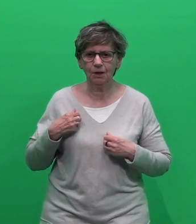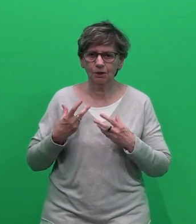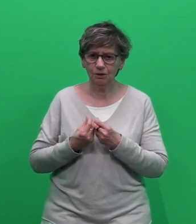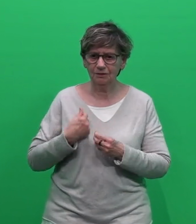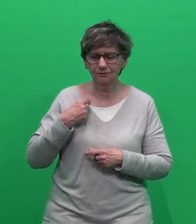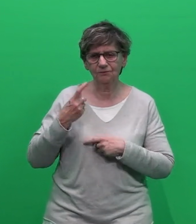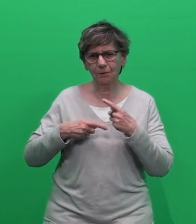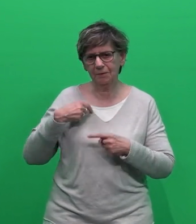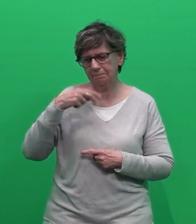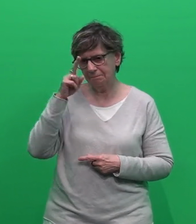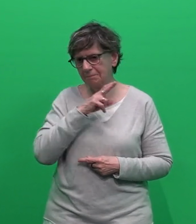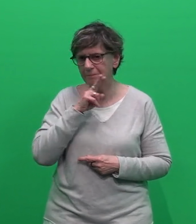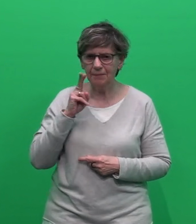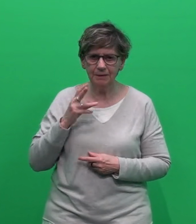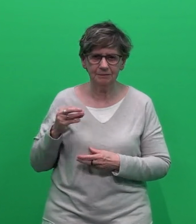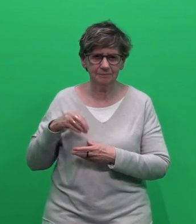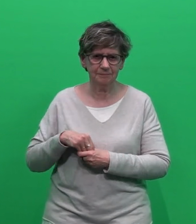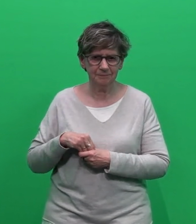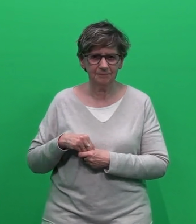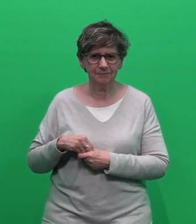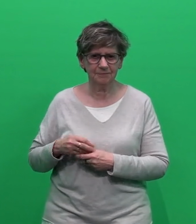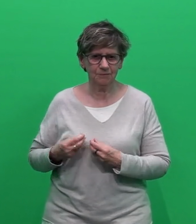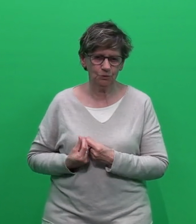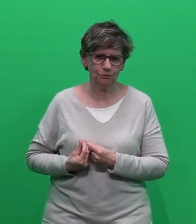Visc amb la meva família, amb els meus pares, vivim junts.